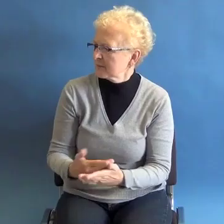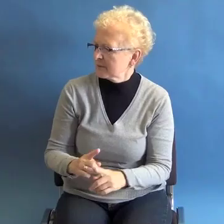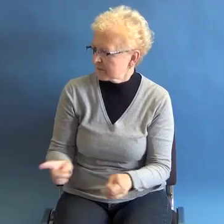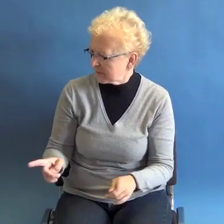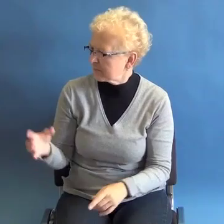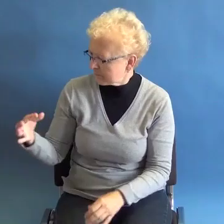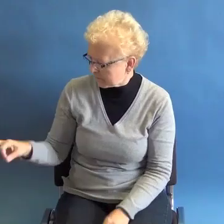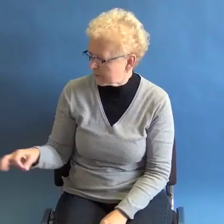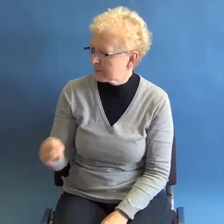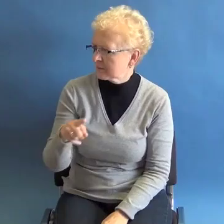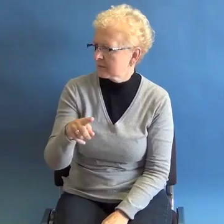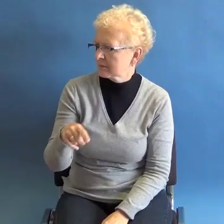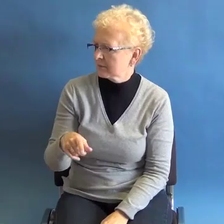Tam wolno.